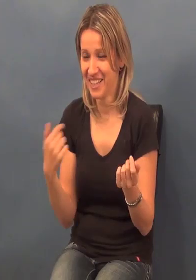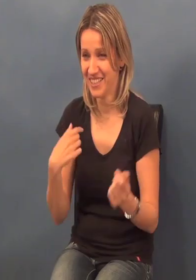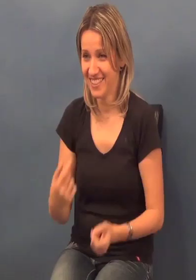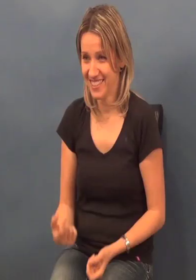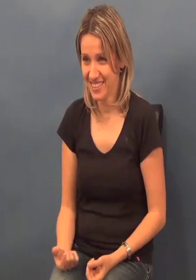Ja...